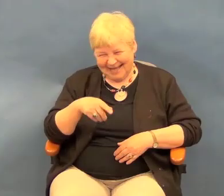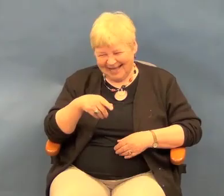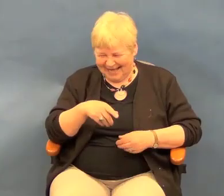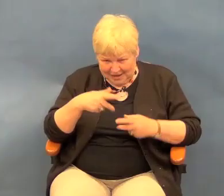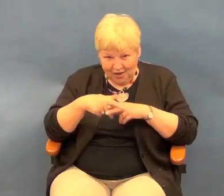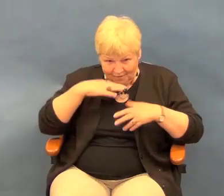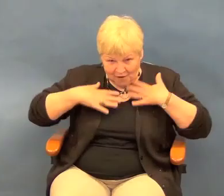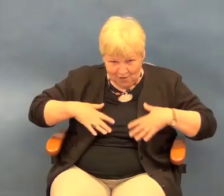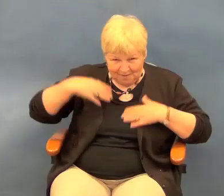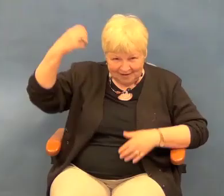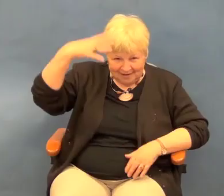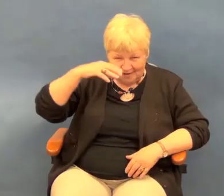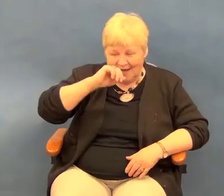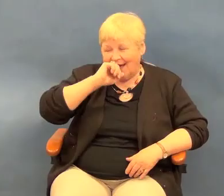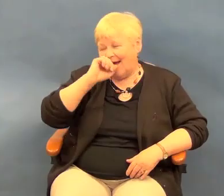Koń się kąpie pod prysznicem?